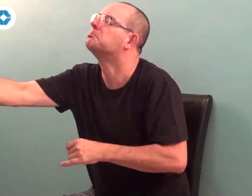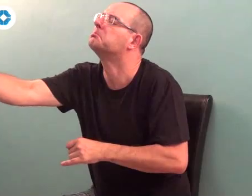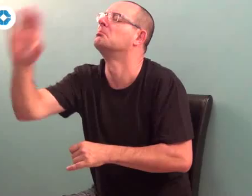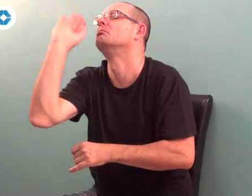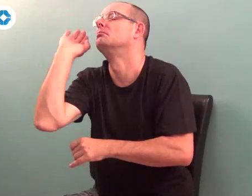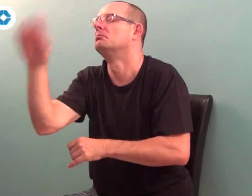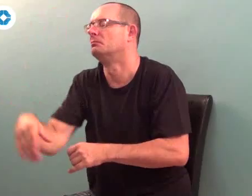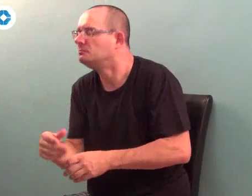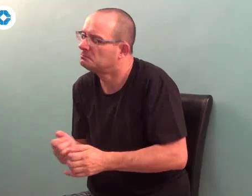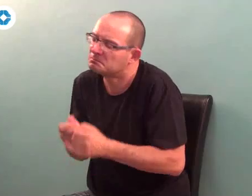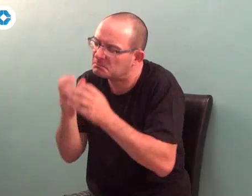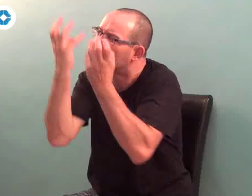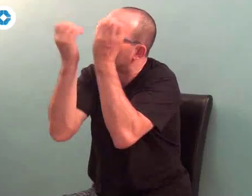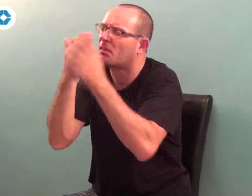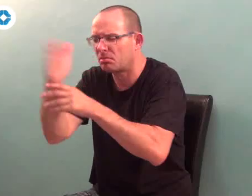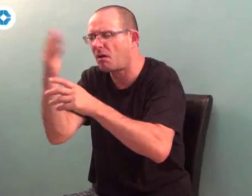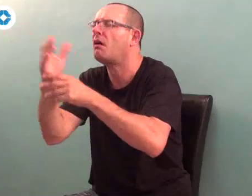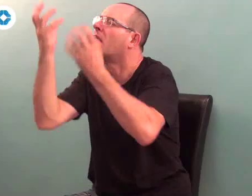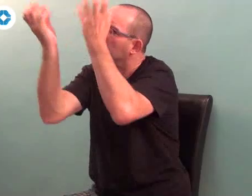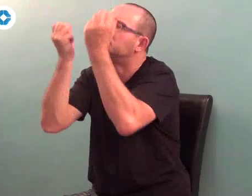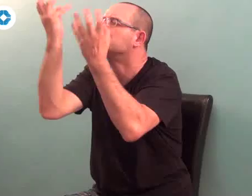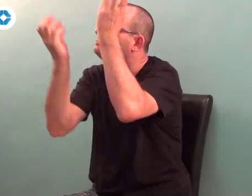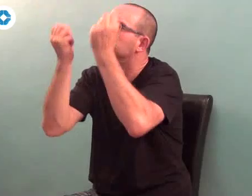A tam, a ten pan nadal zrywa gruszki, niczego nie zauważa.